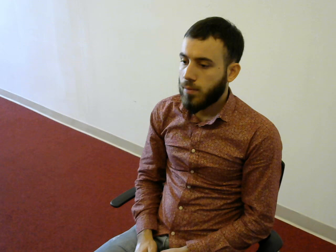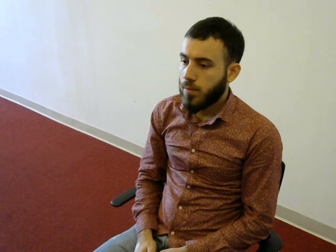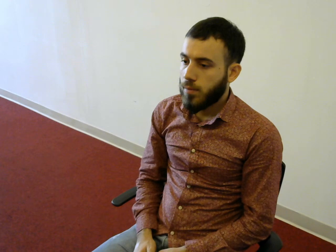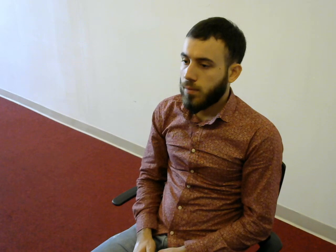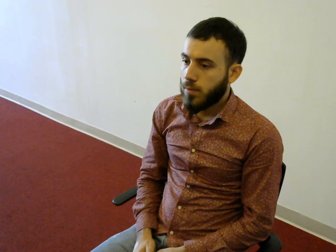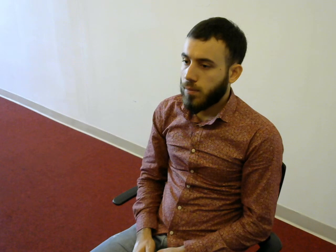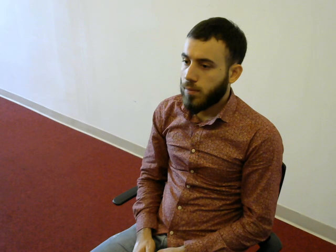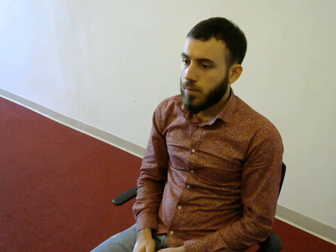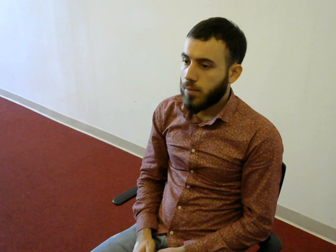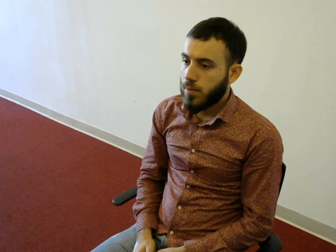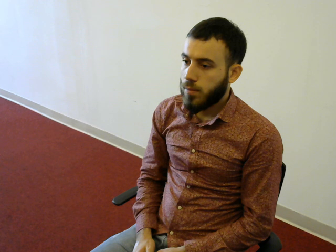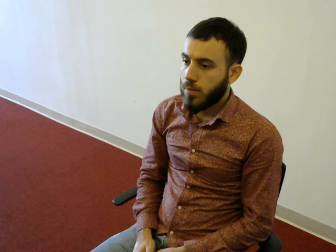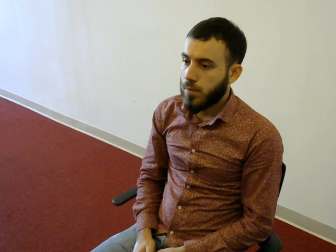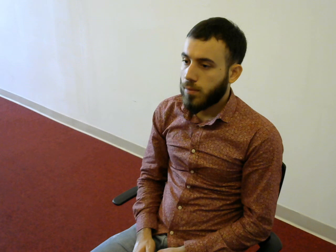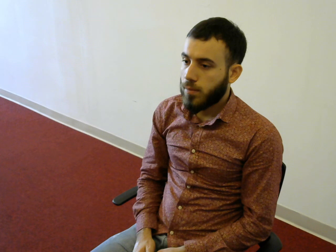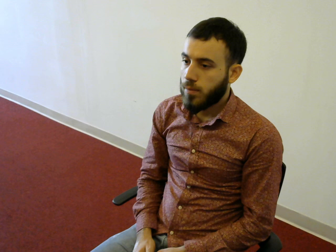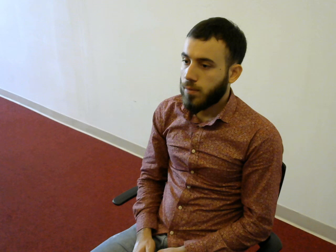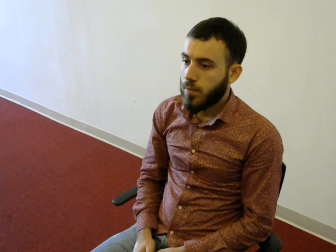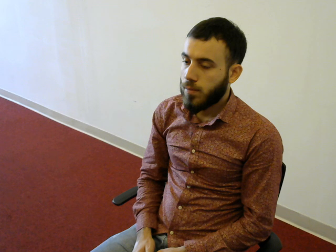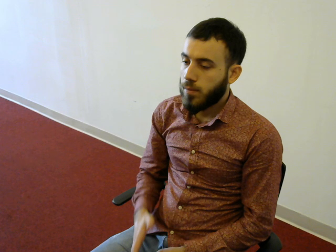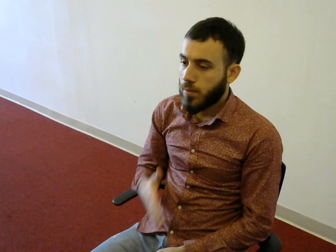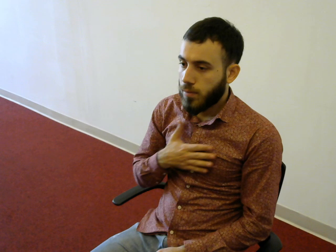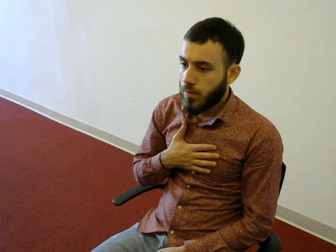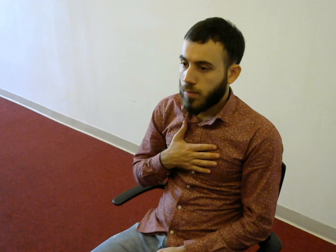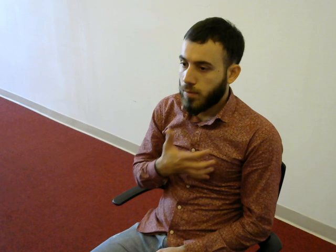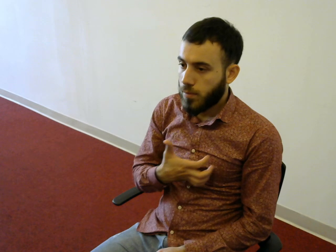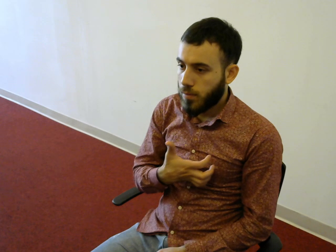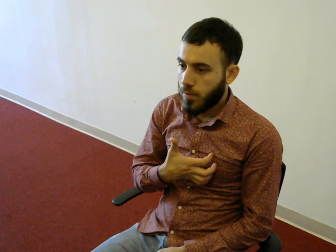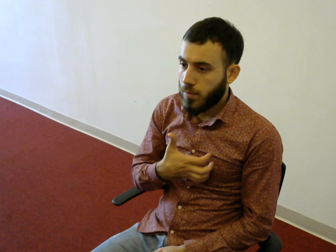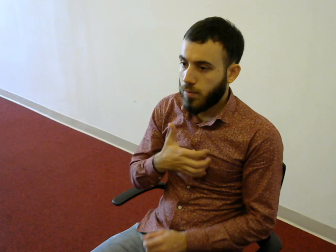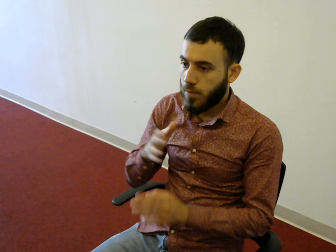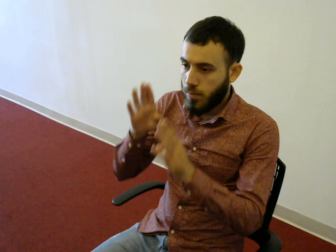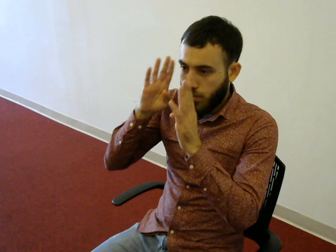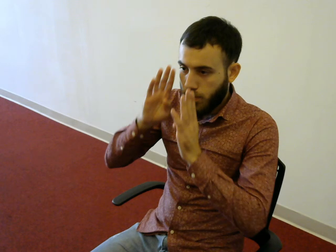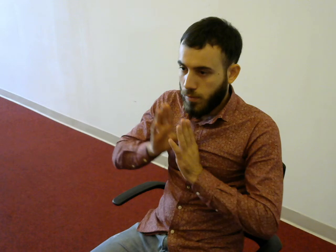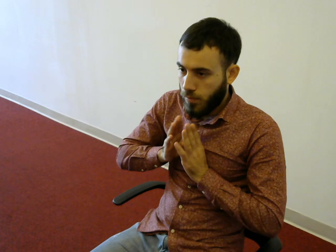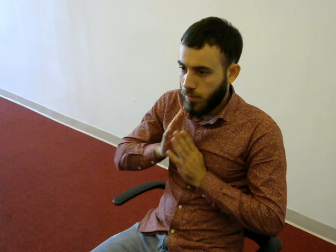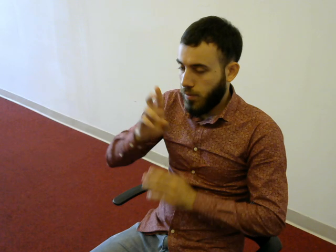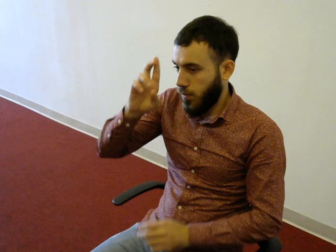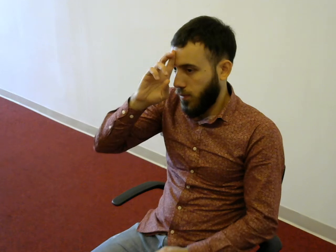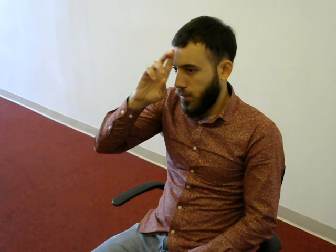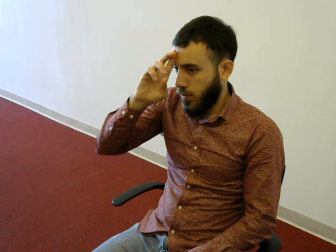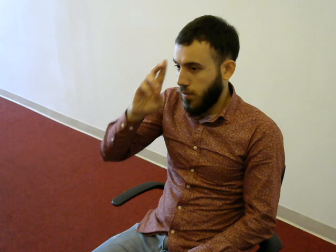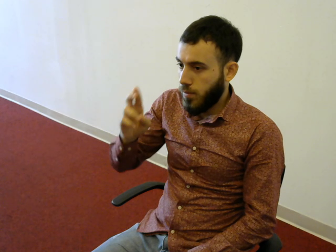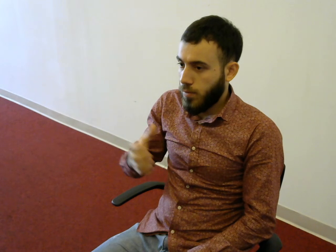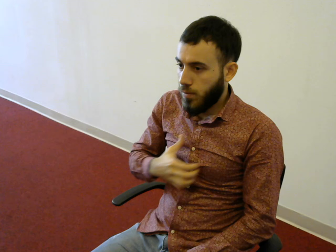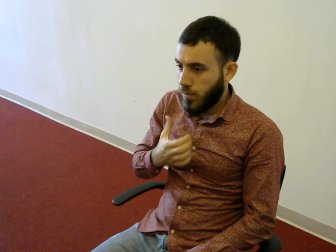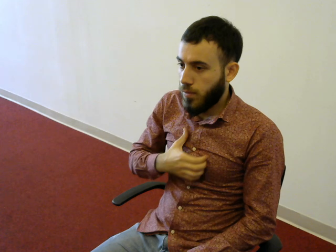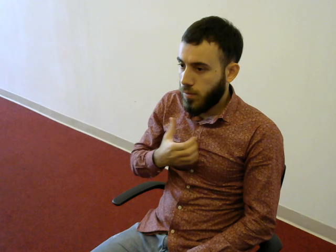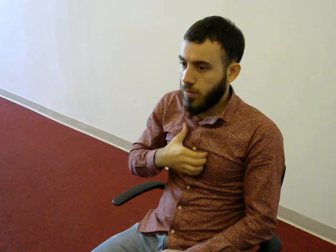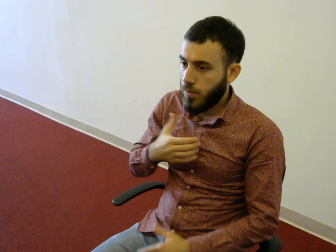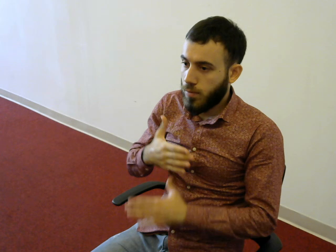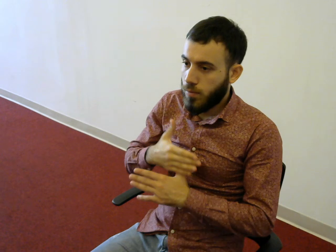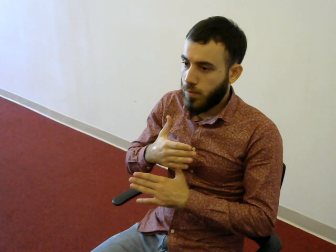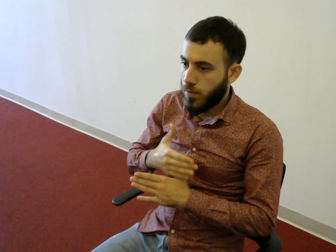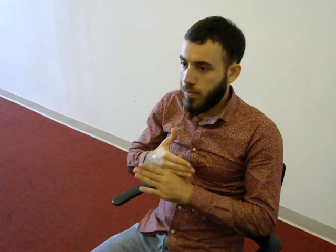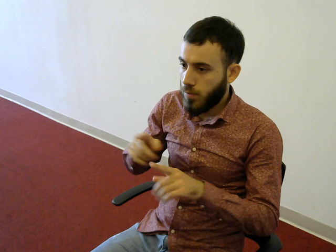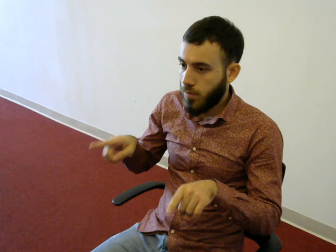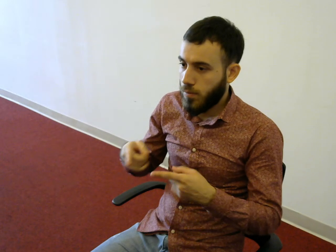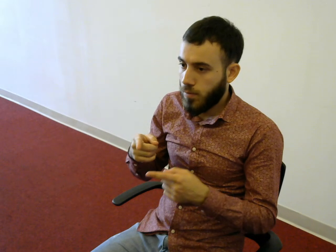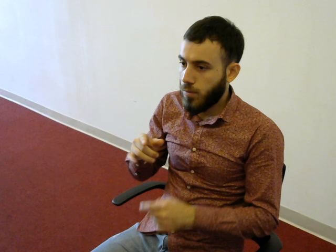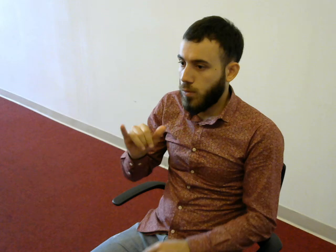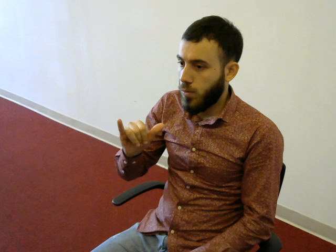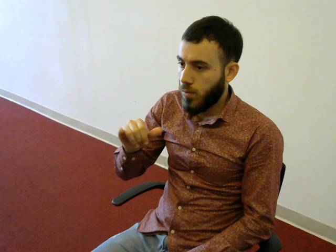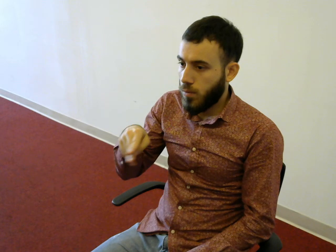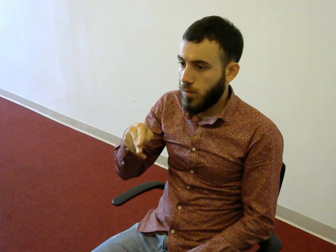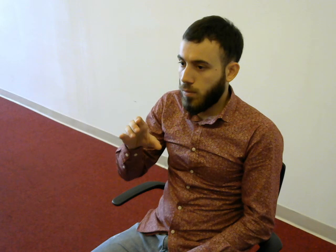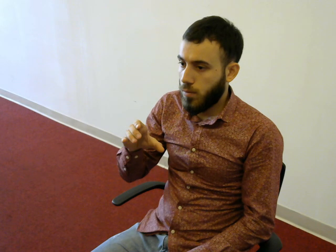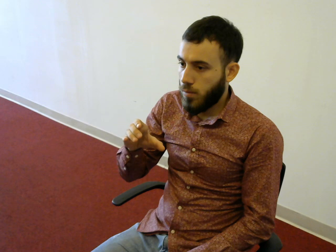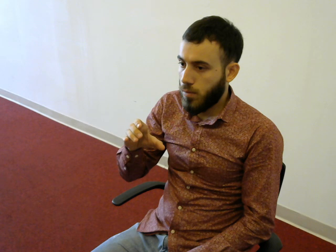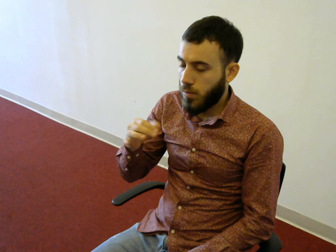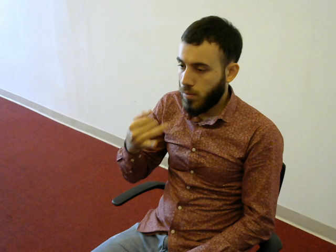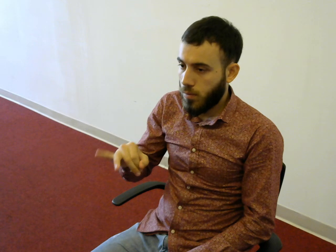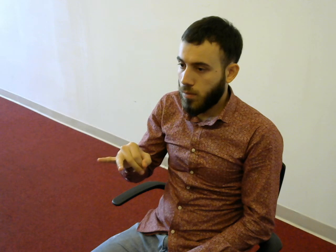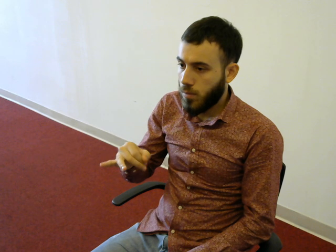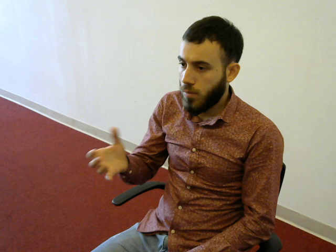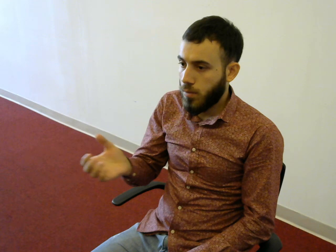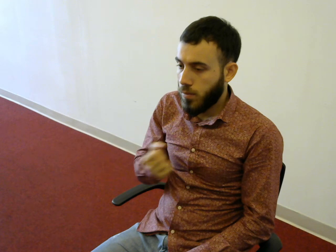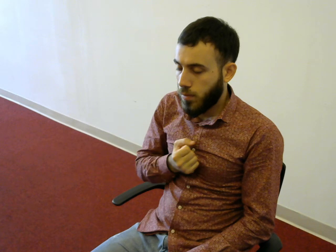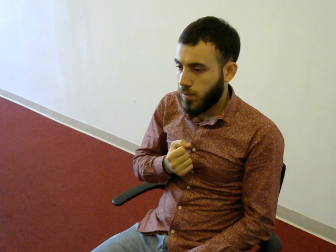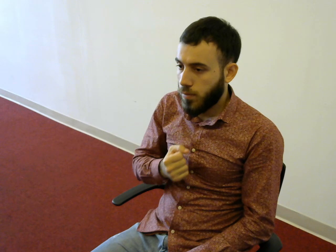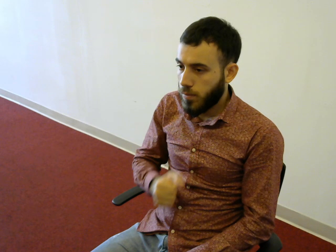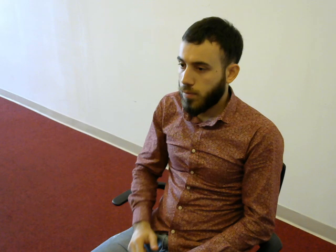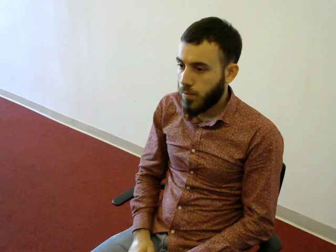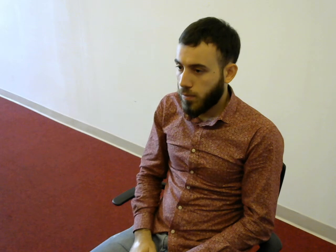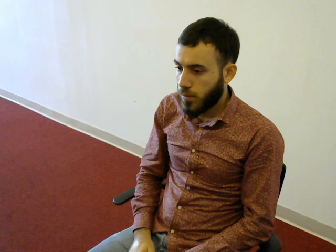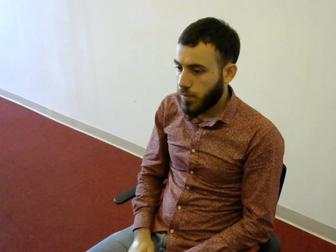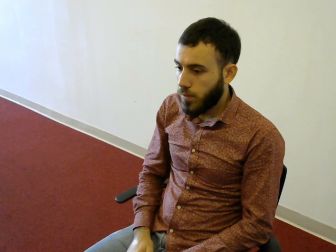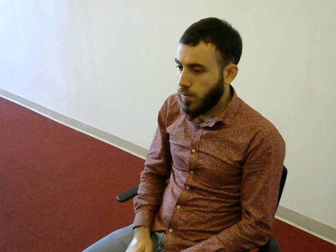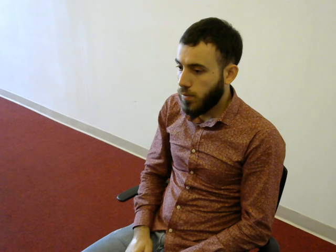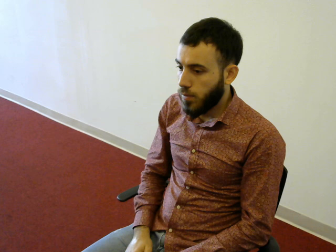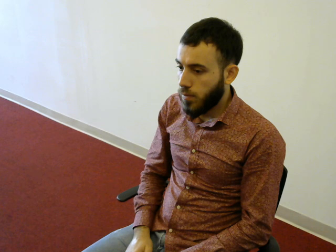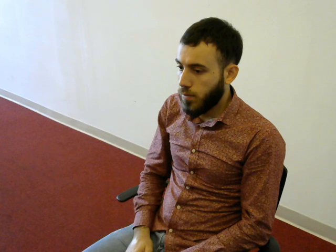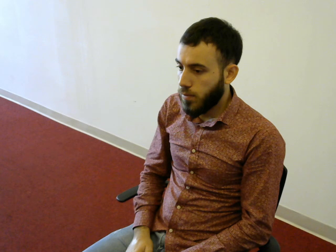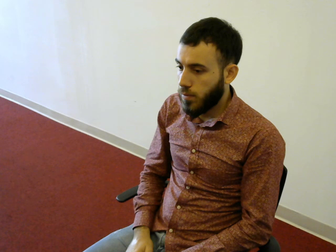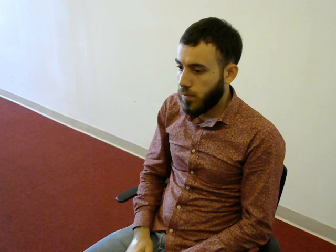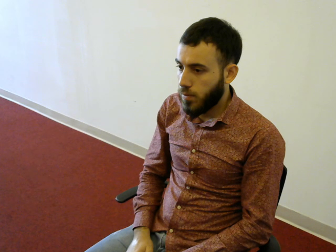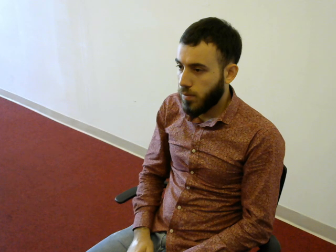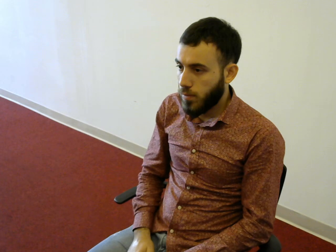Mən istəyirəm ki, ünvanlı dövlət sosial yardımı (ÜDSY) alım